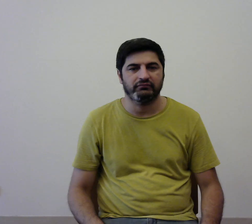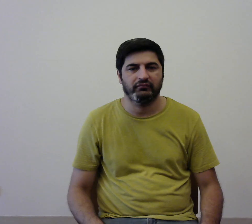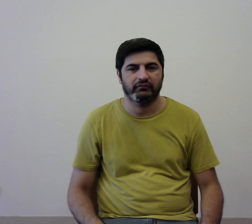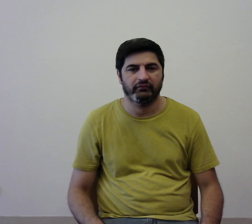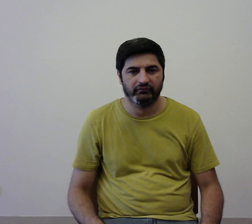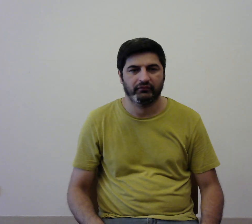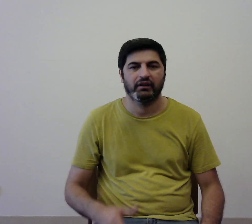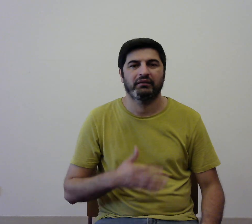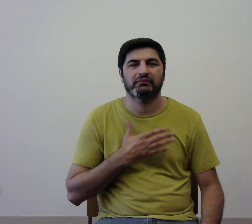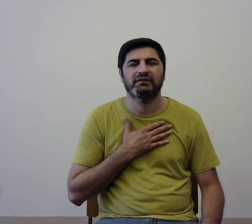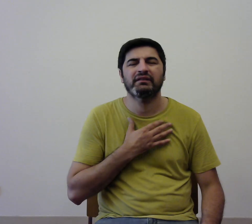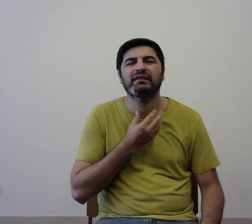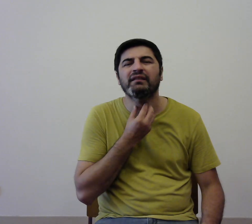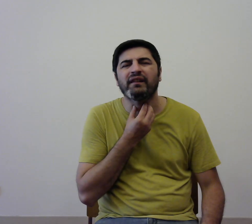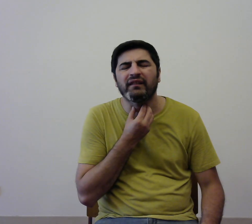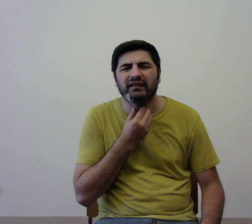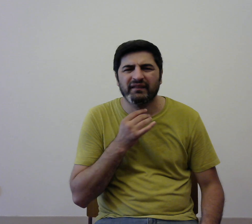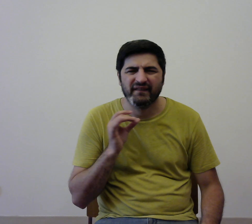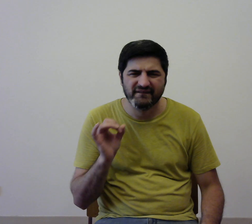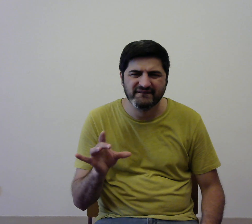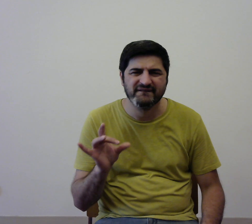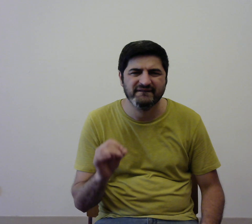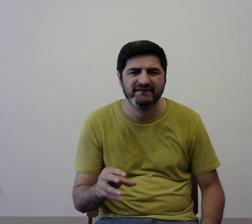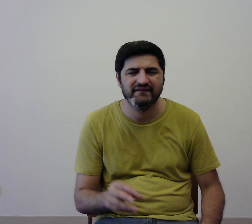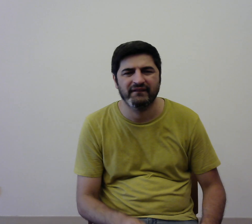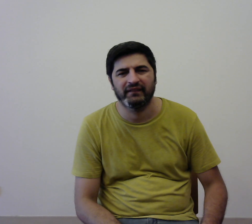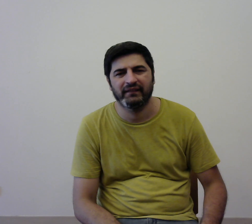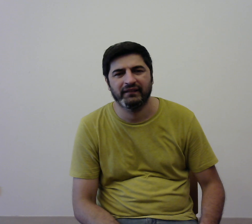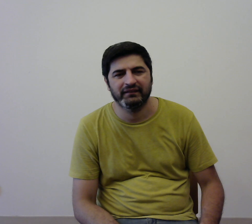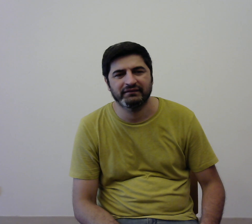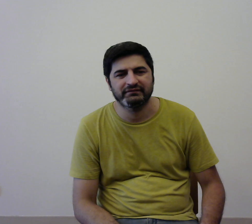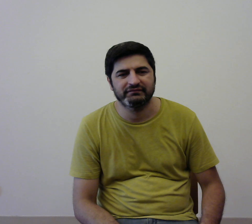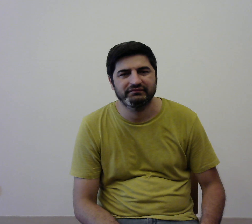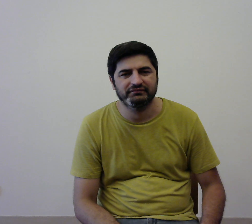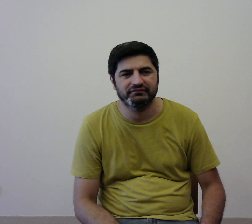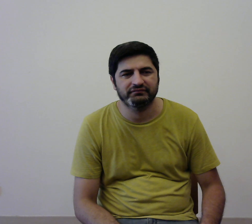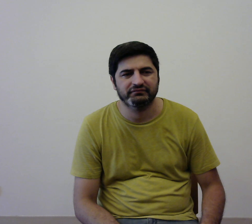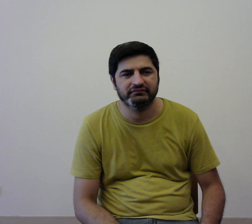Mənim boğazım ağrıyır